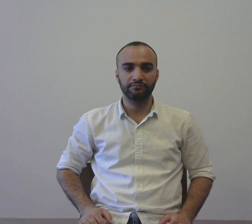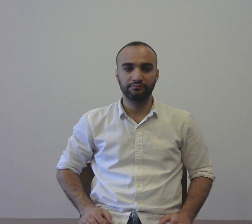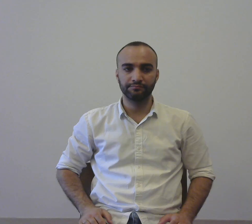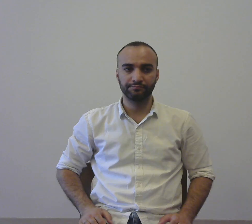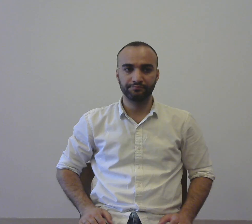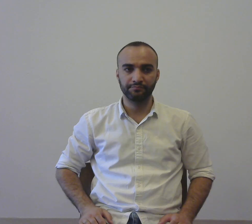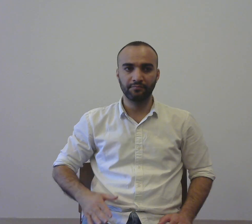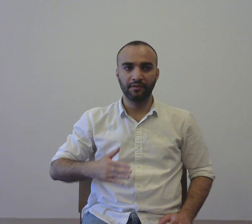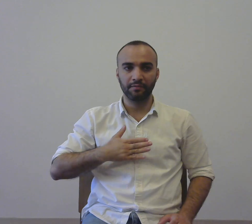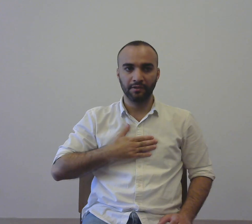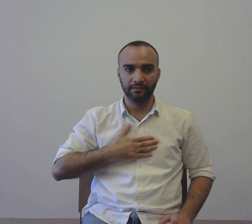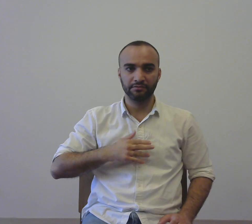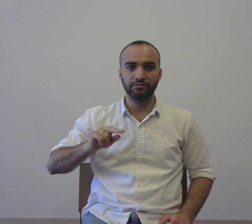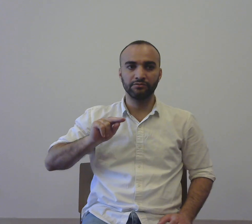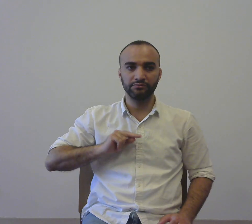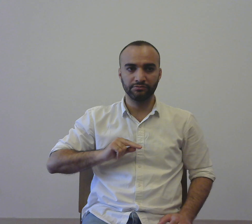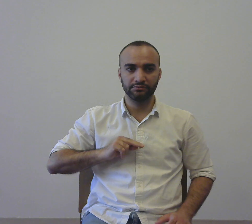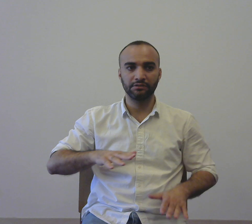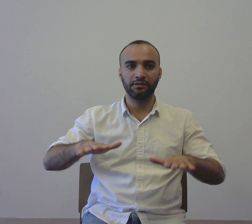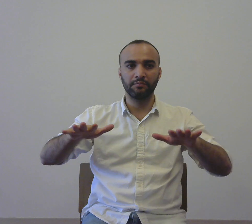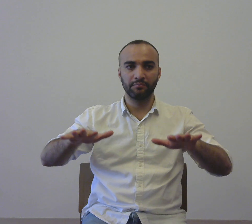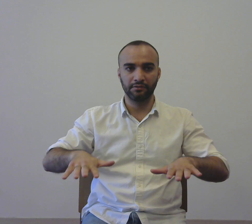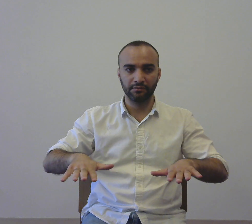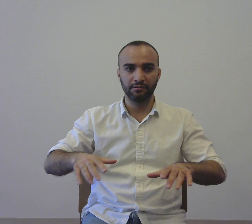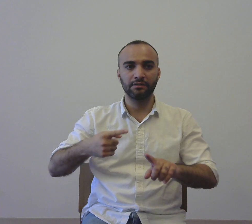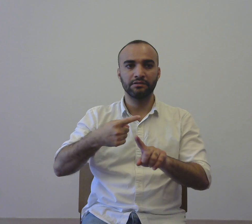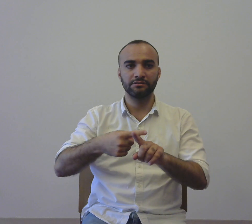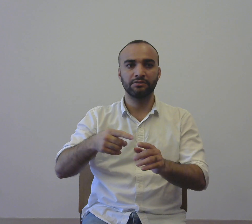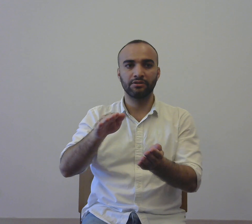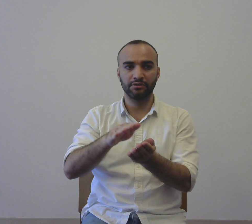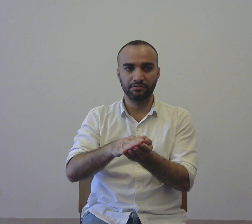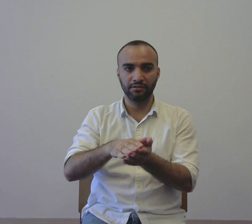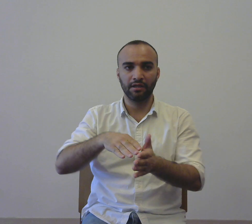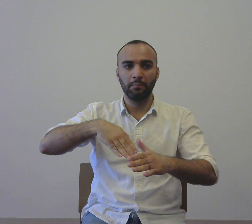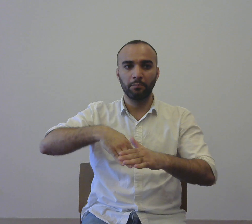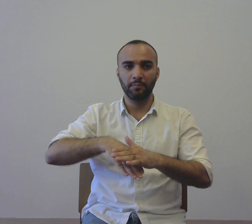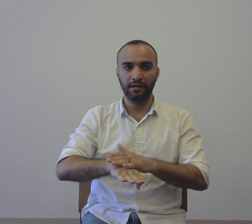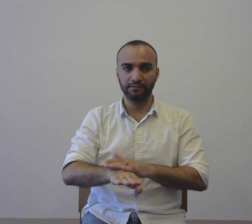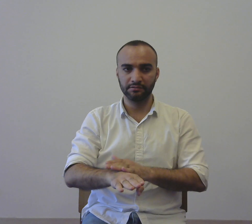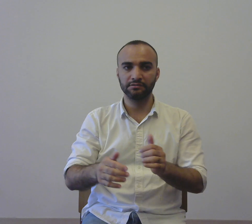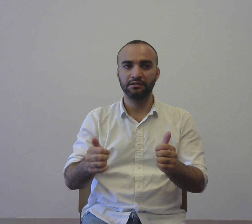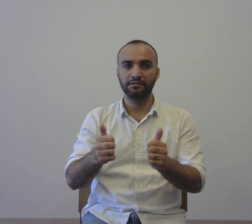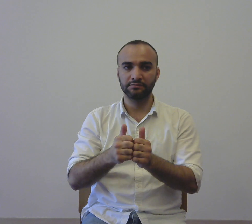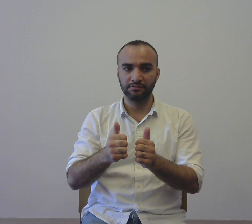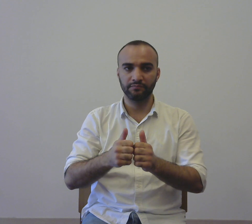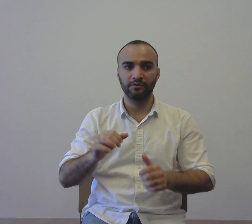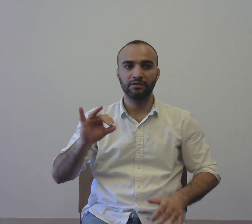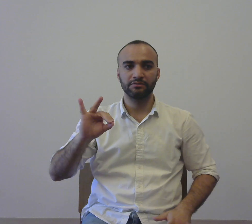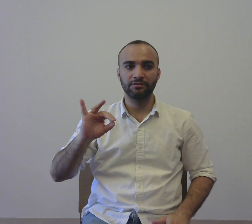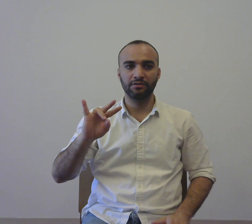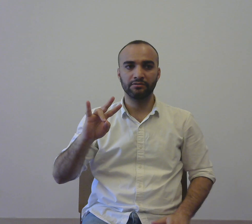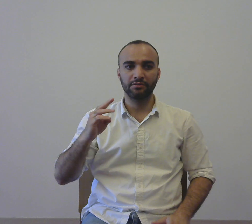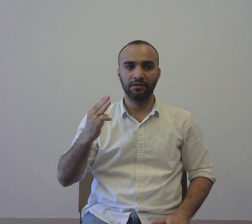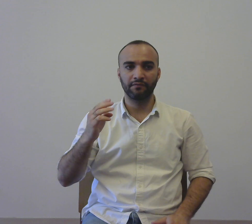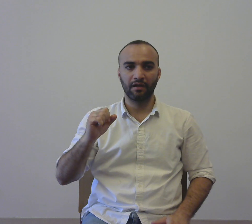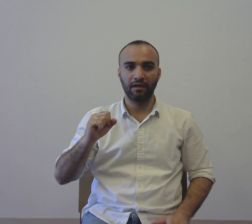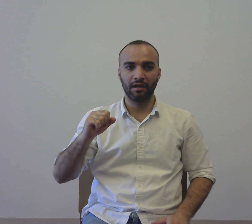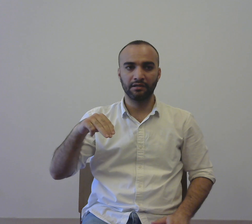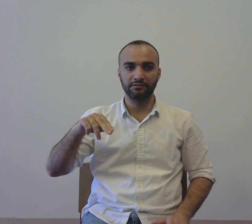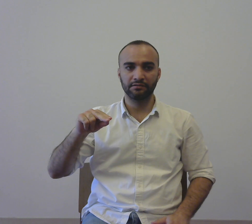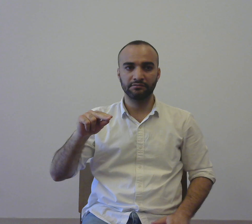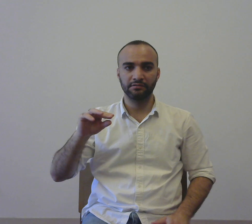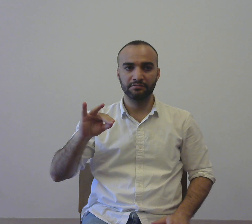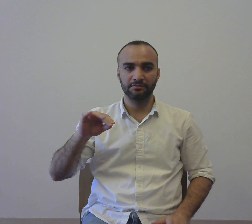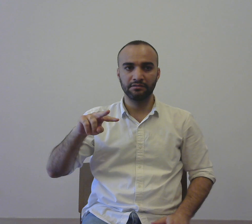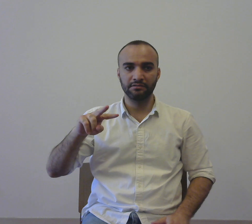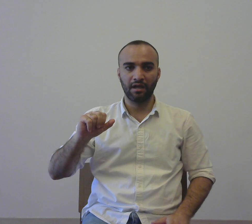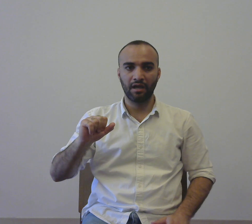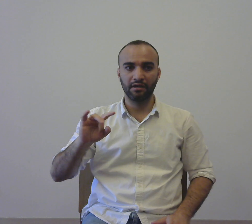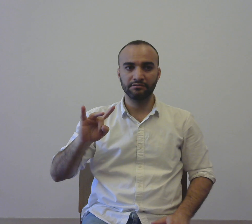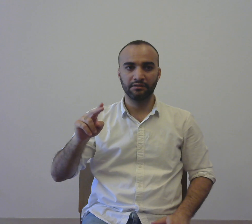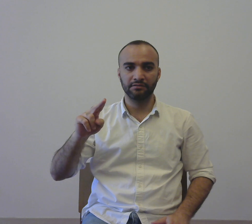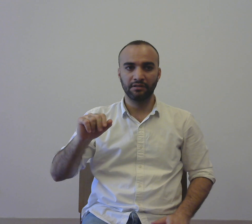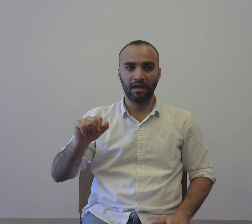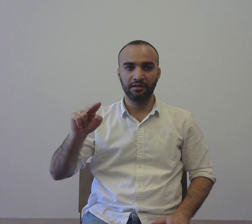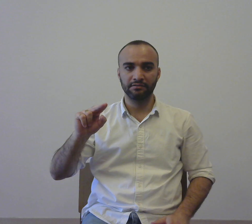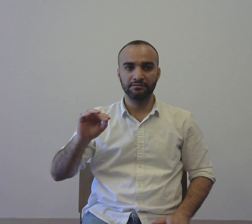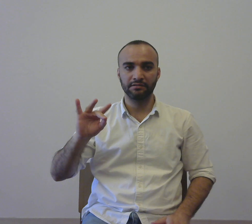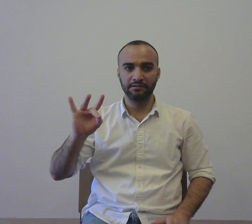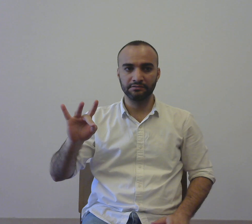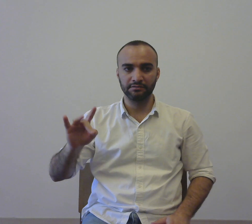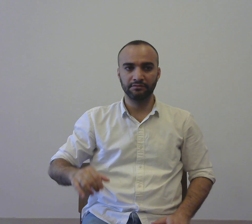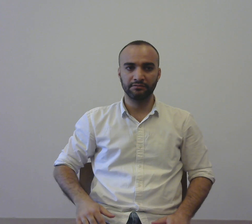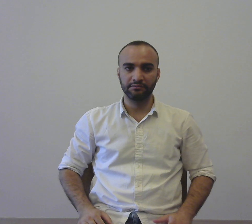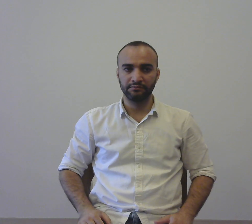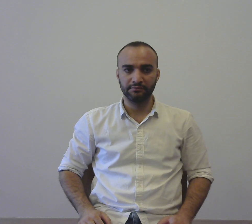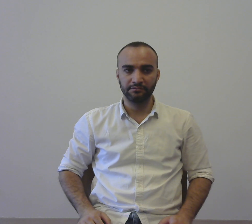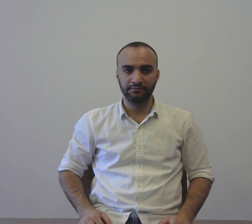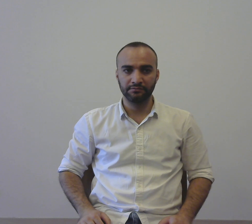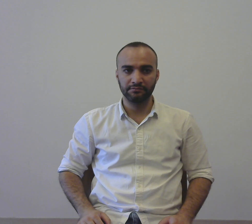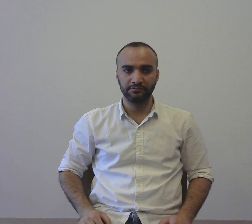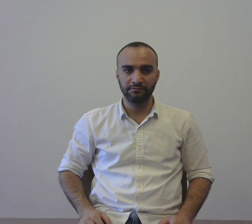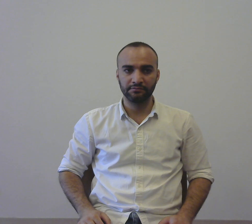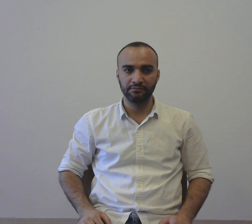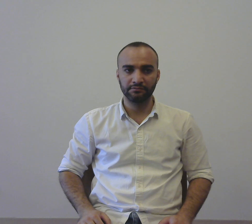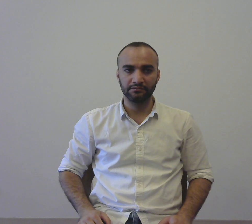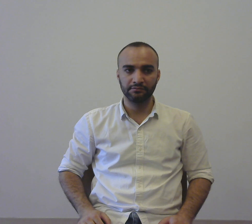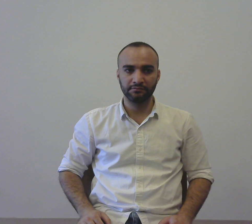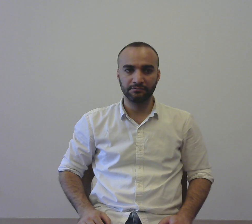Mənim iş yerim İnşaatçılar metrosunun yanındadadır